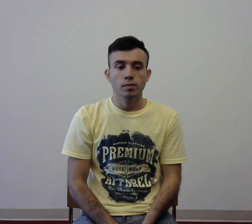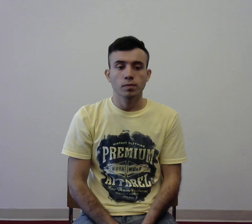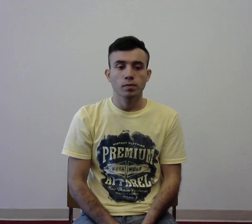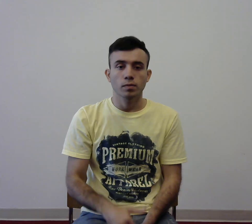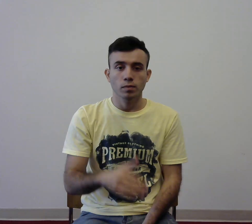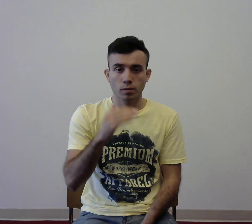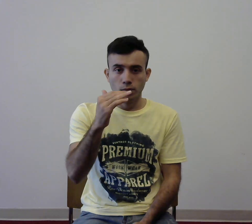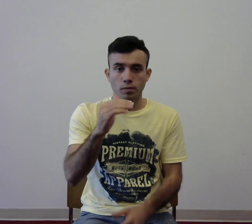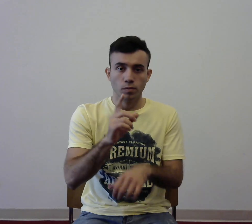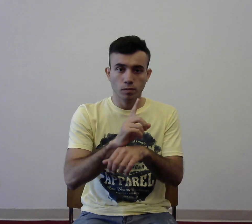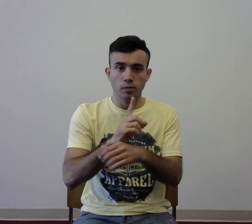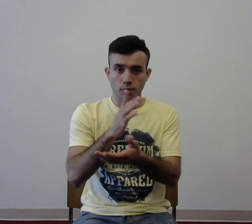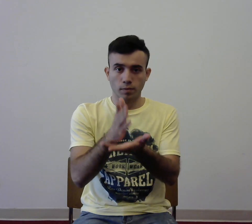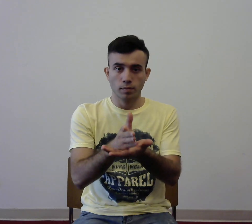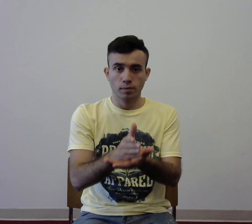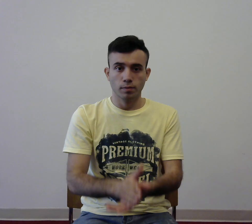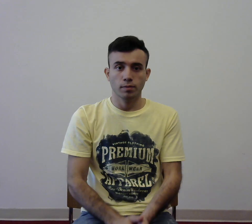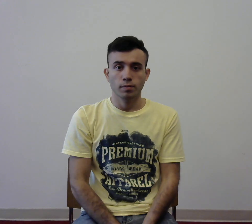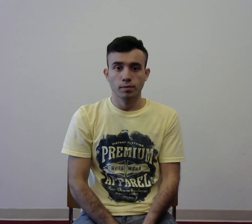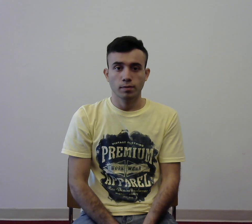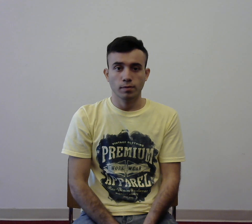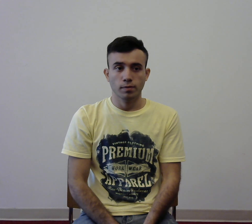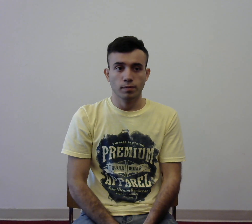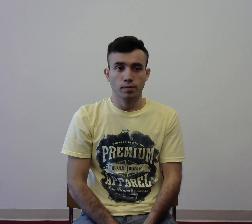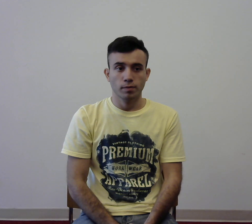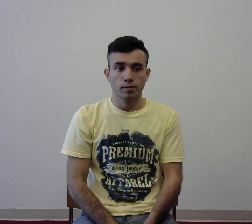Sizdə qələm varmı?